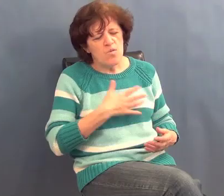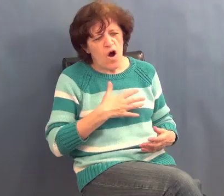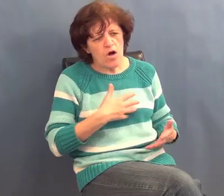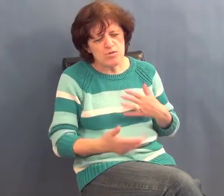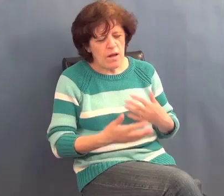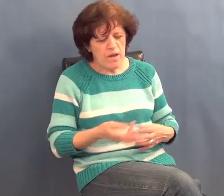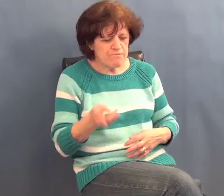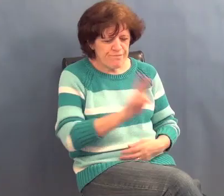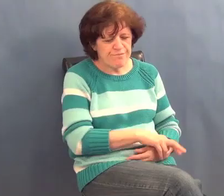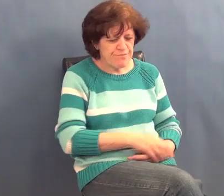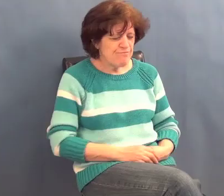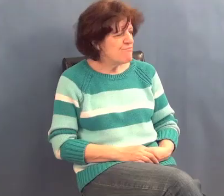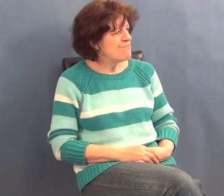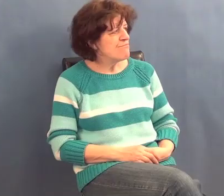Ktoś poczuje osłabienie to upadnie.